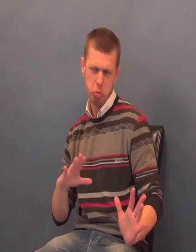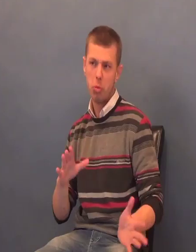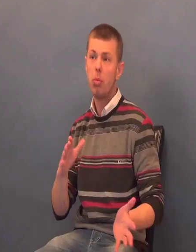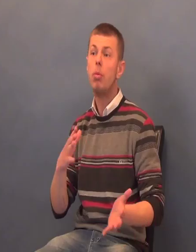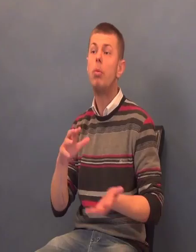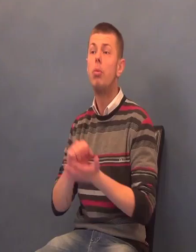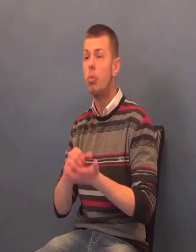Zajęty?